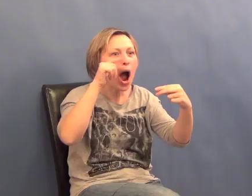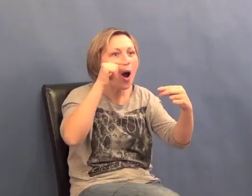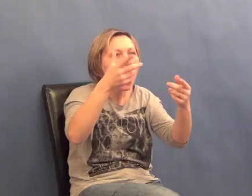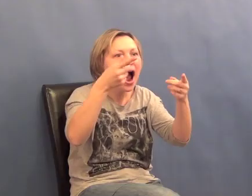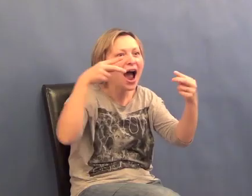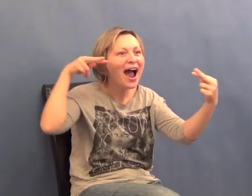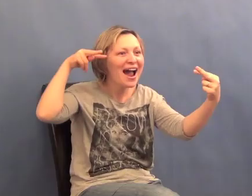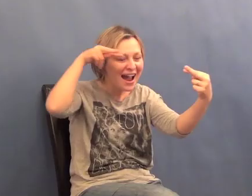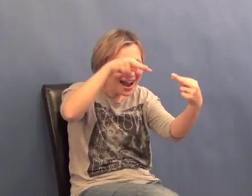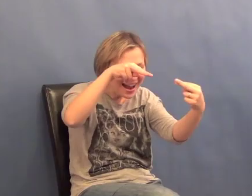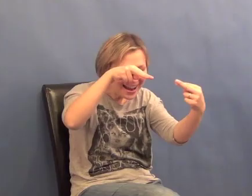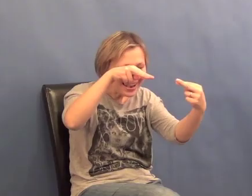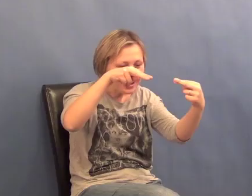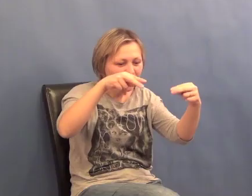Patrzą na siebie nawzajem.